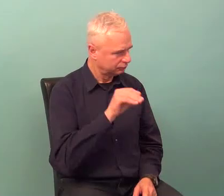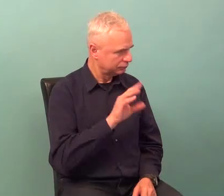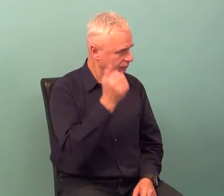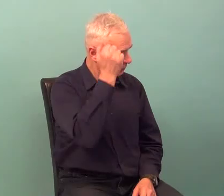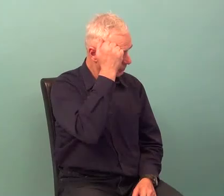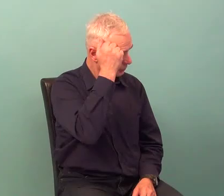Zapamiętać?